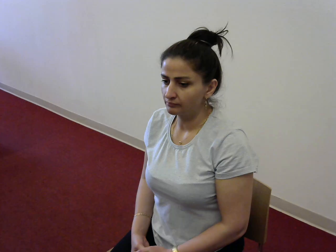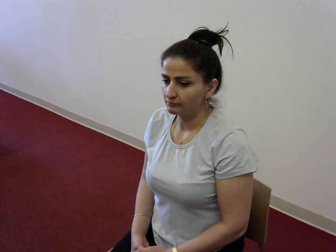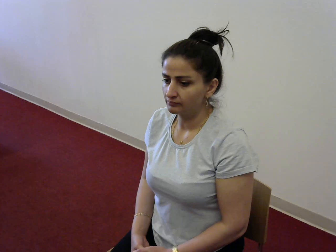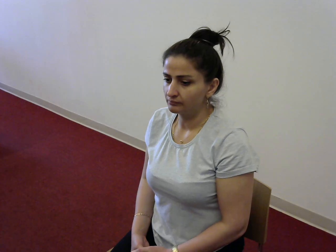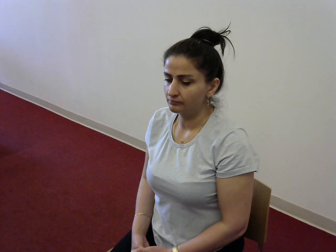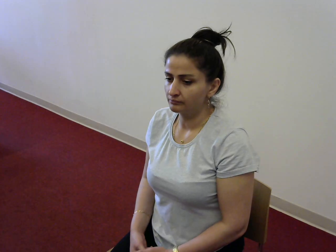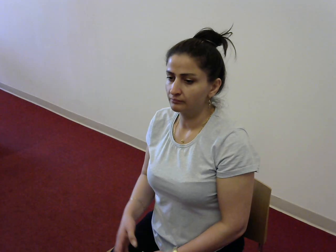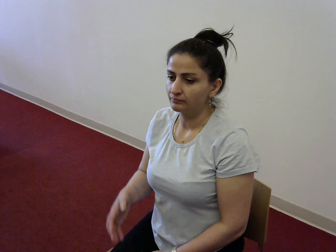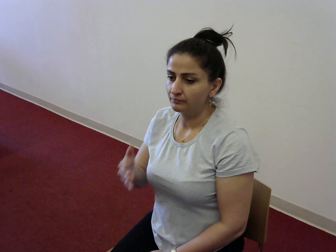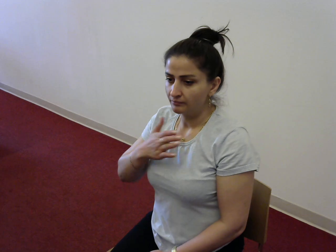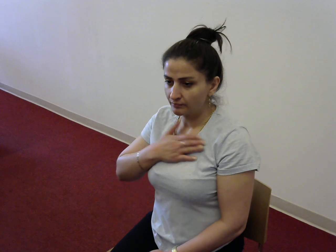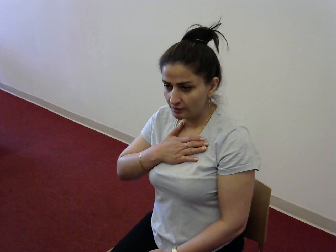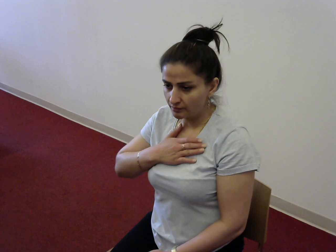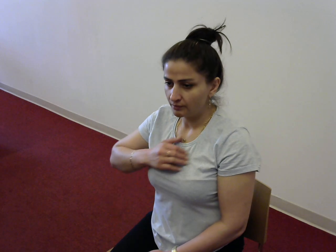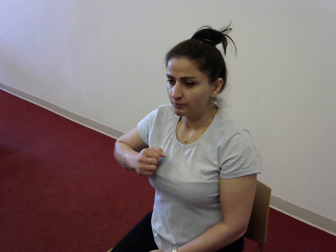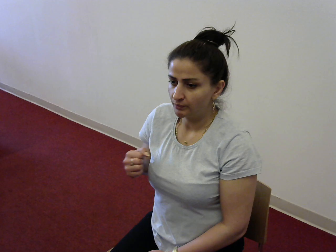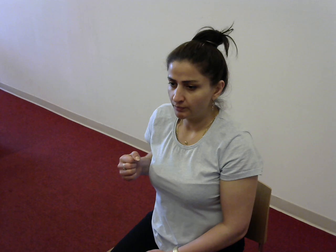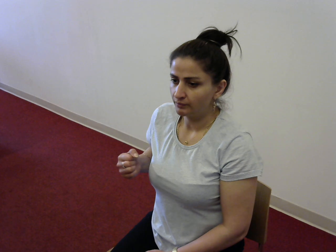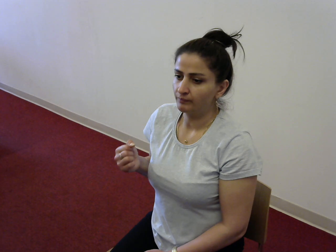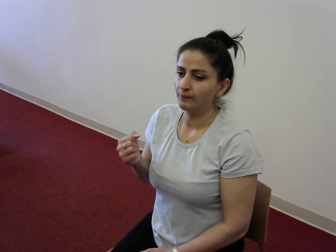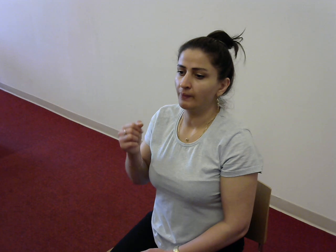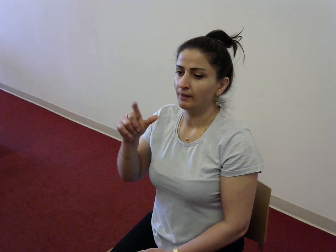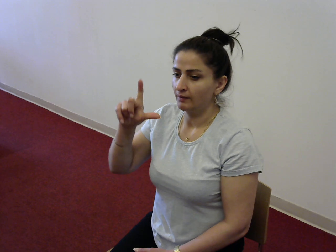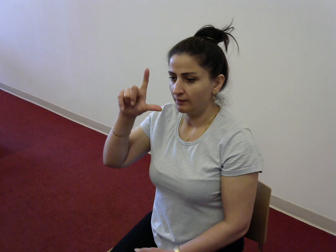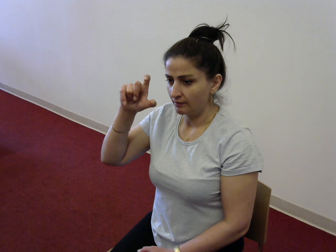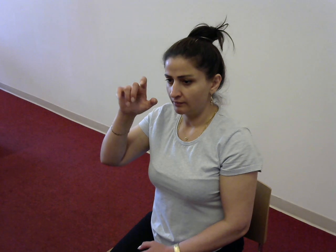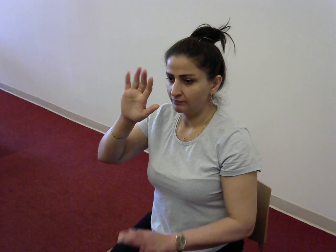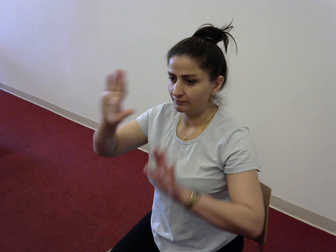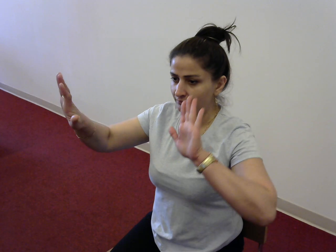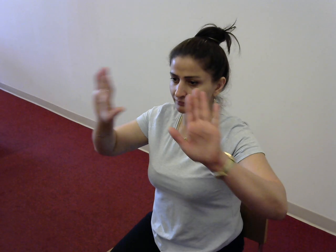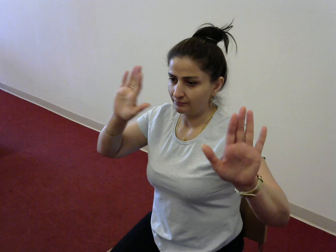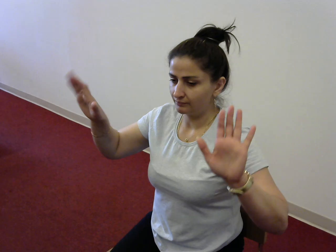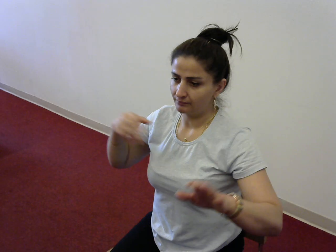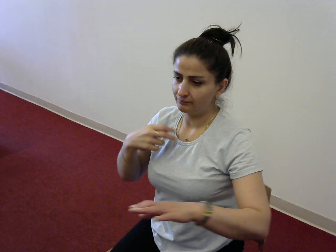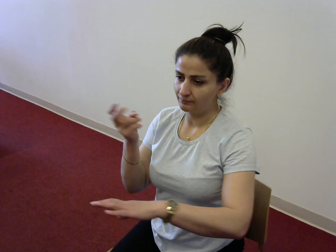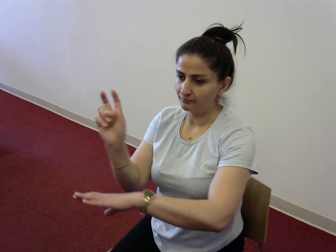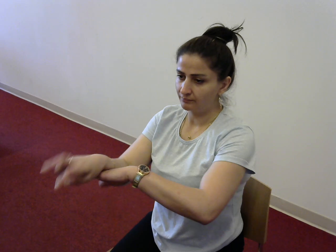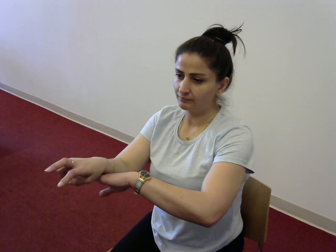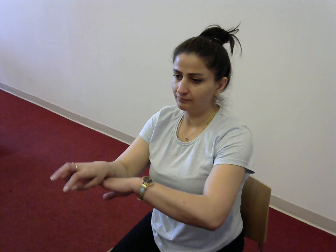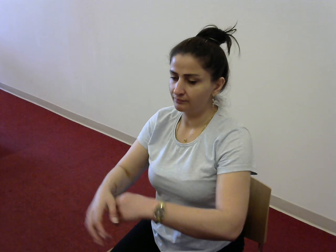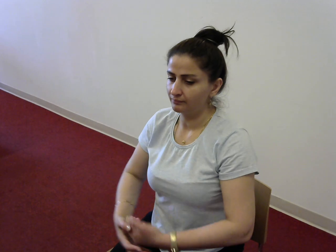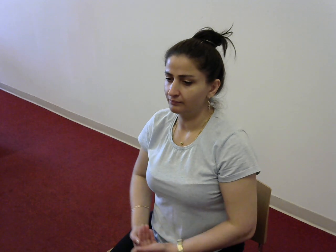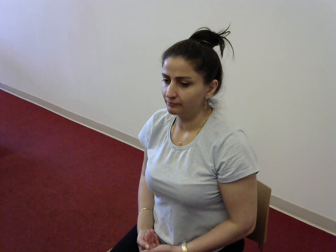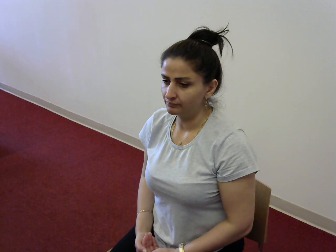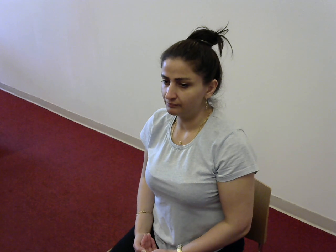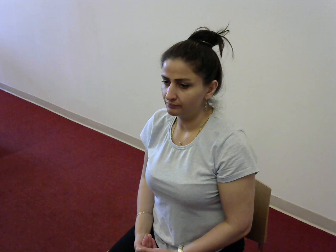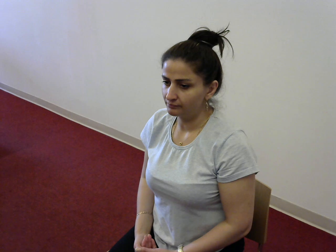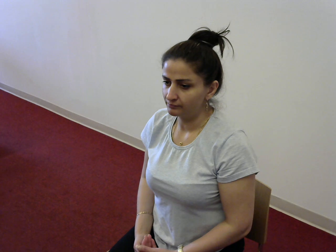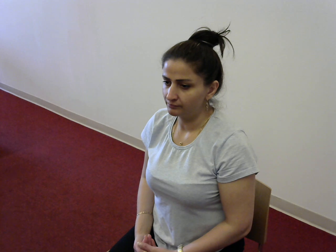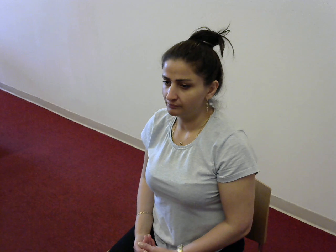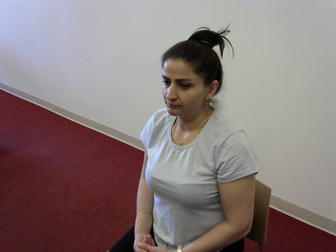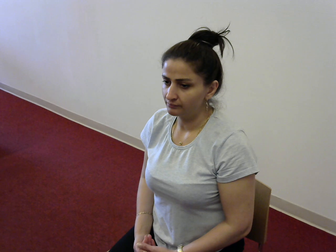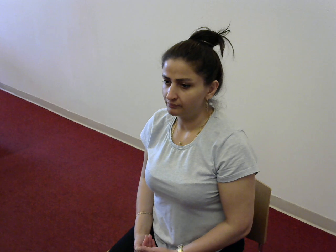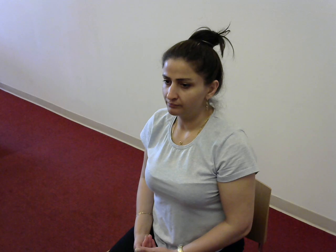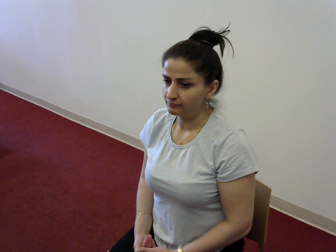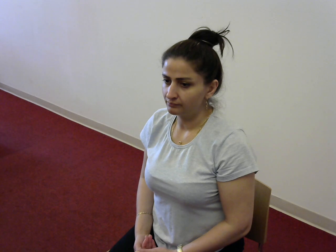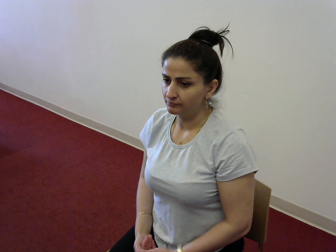Mənim dostumla sərgiyə getmişdim